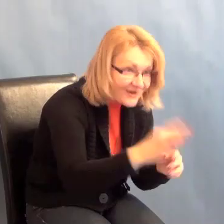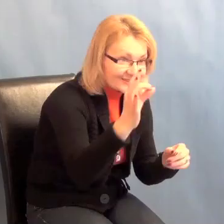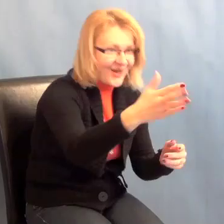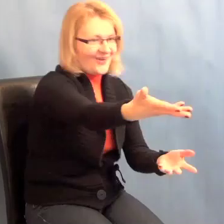Dobrze, to będzie środa!